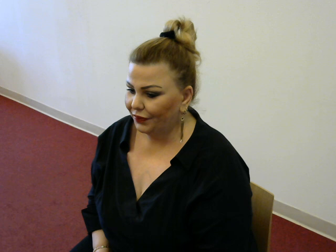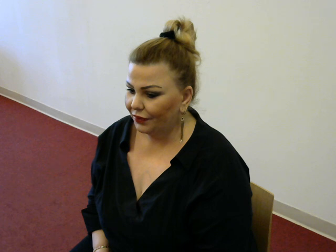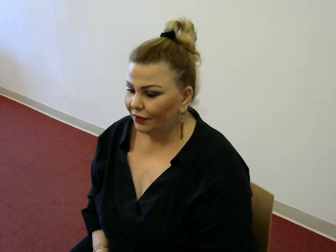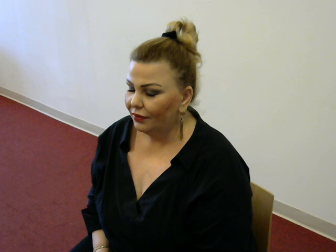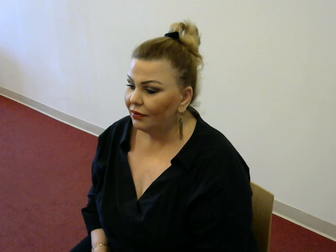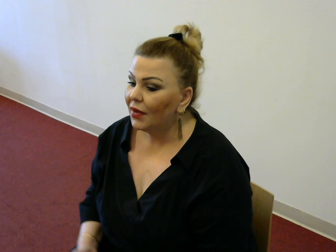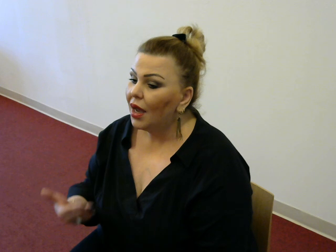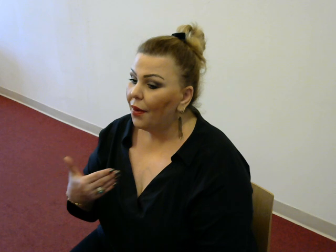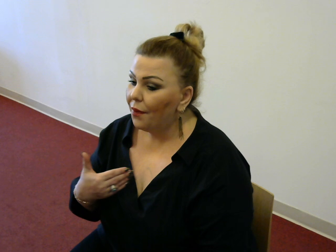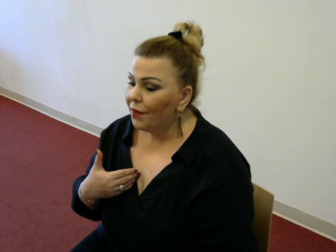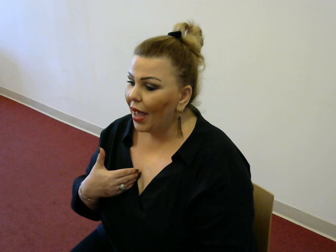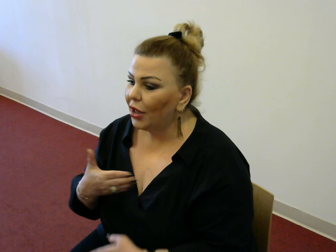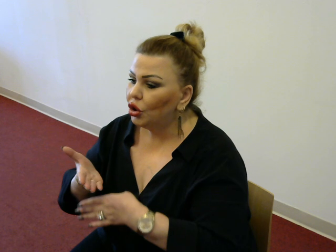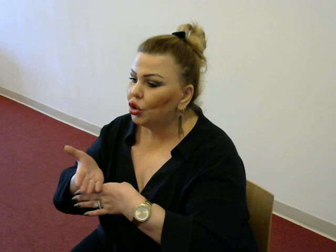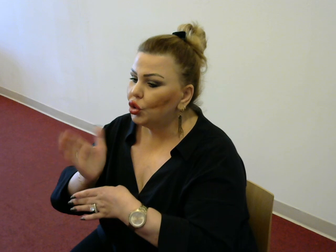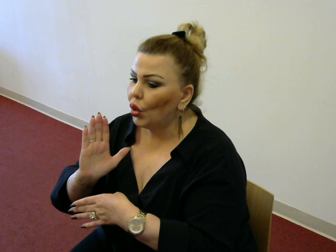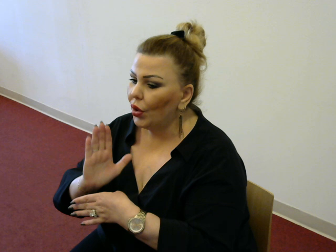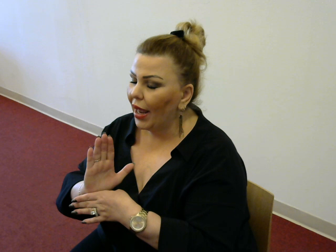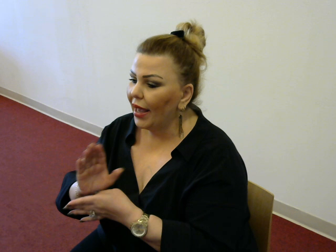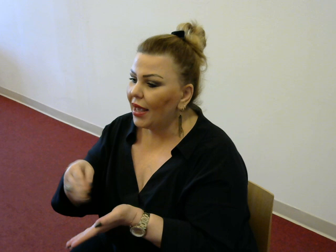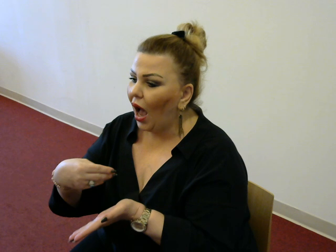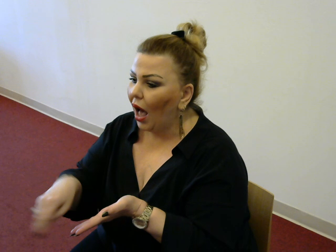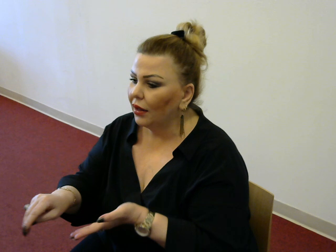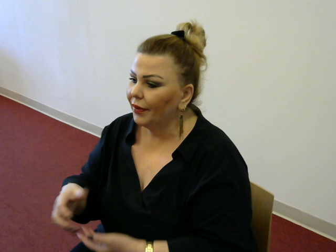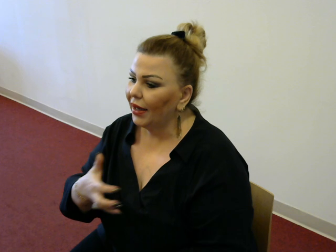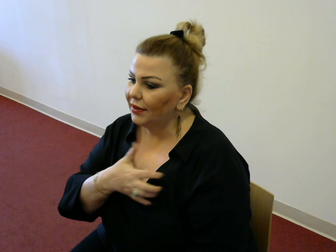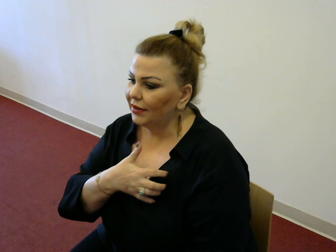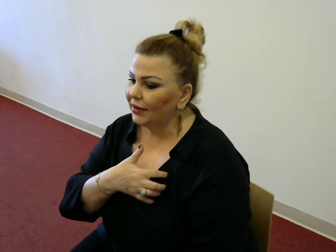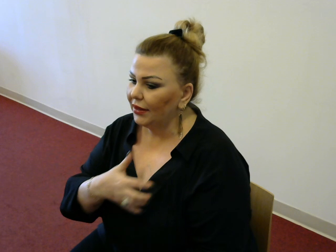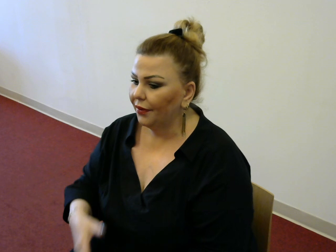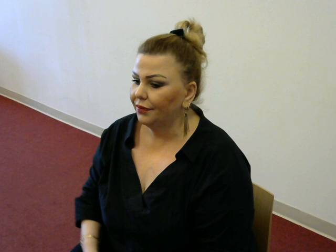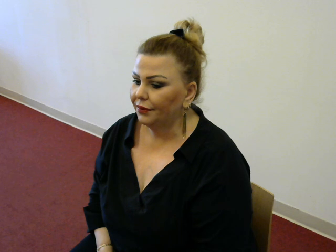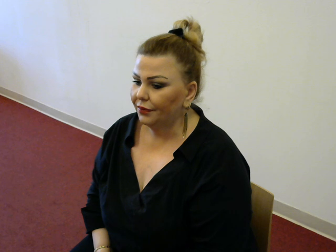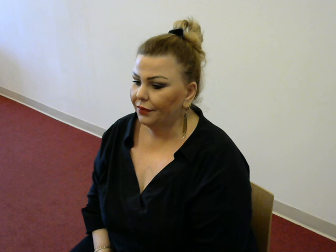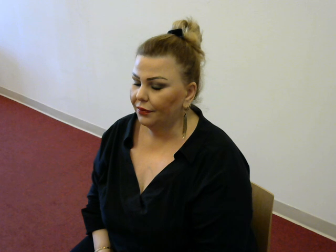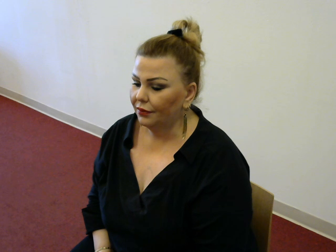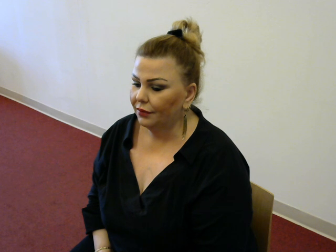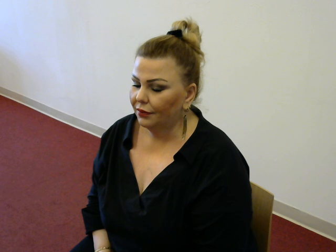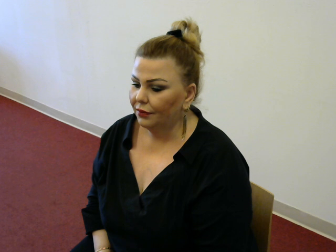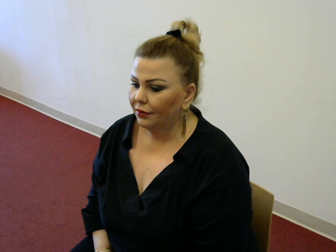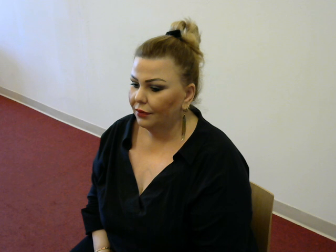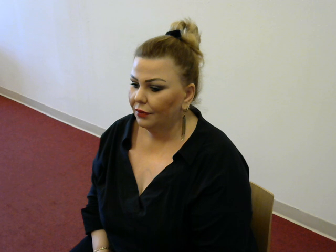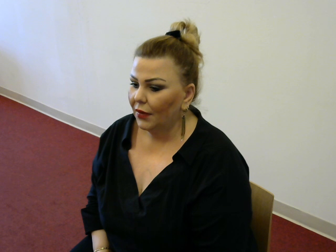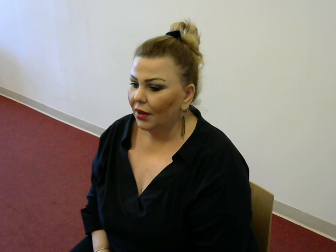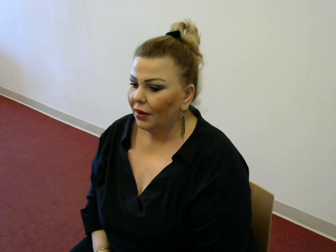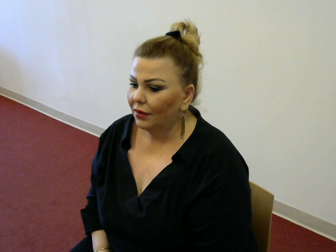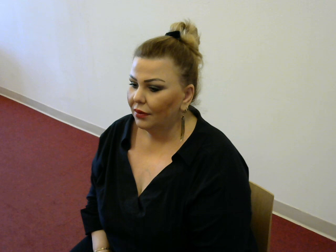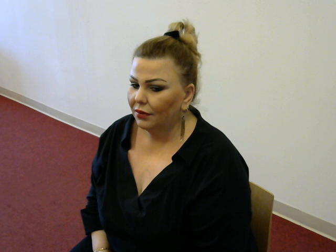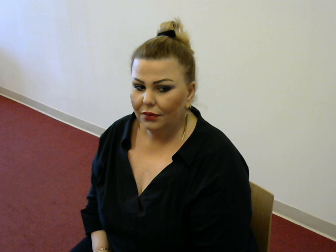Mən çörək almaq istəyirəm